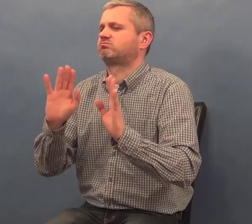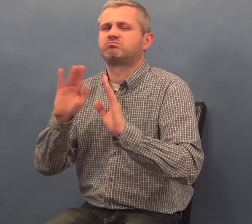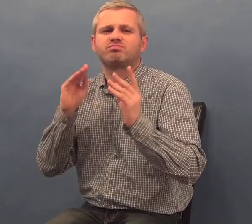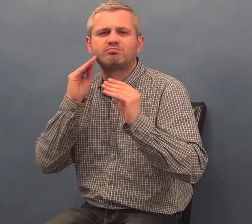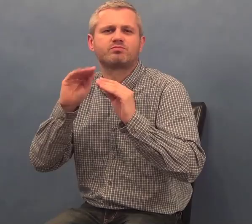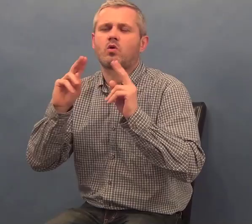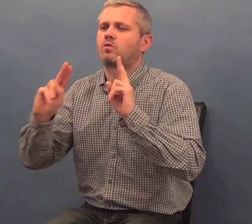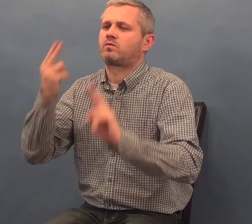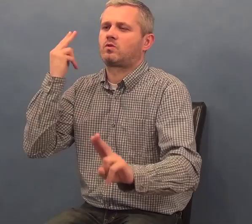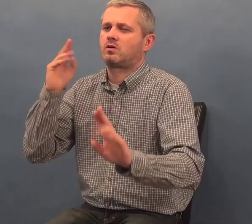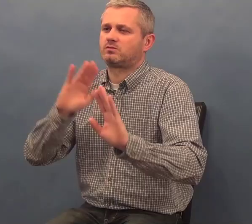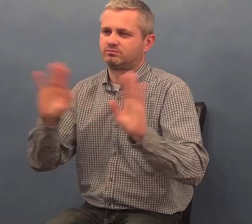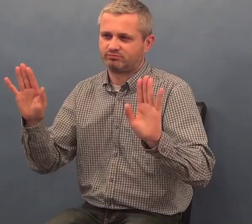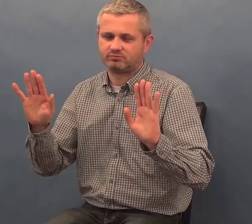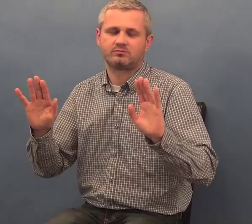Informują, że odwołano alarm.